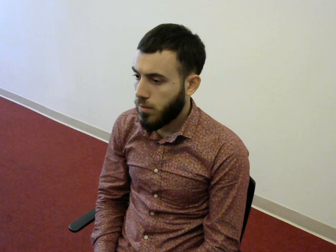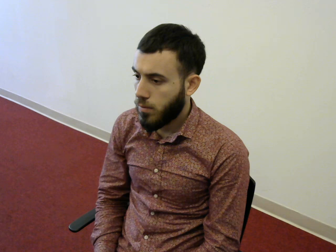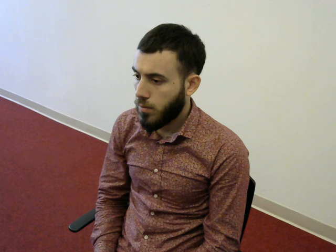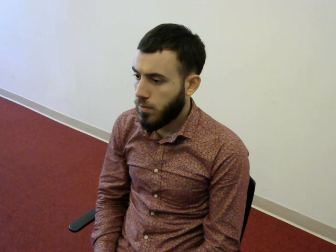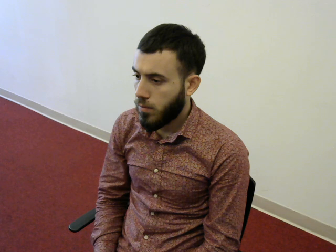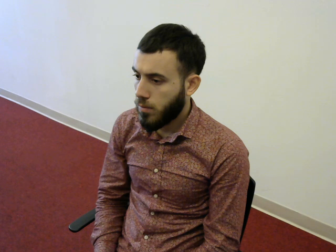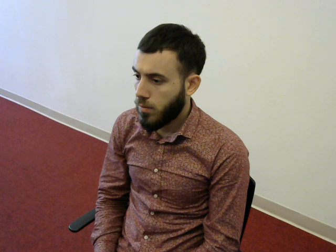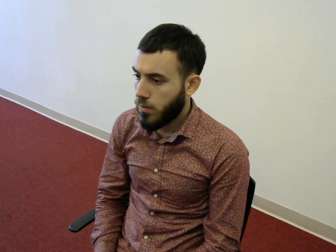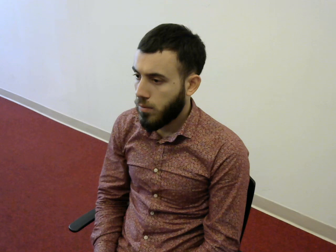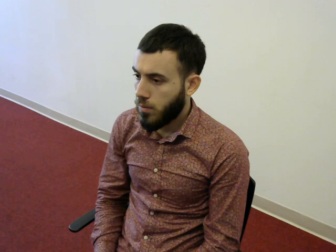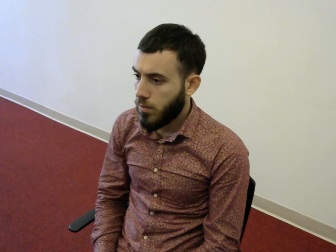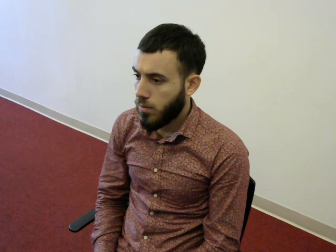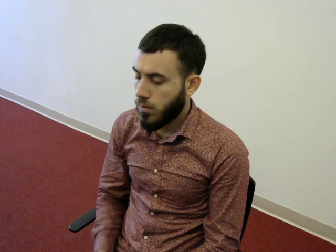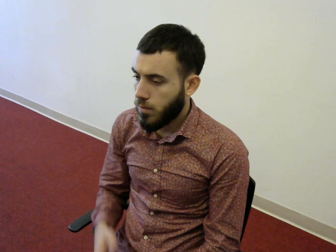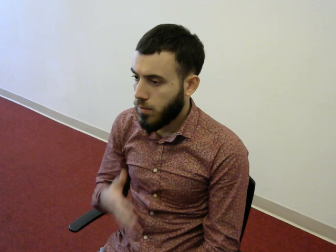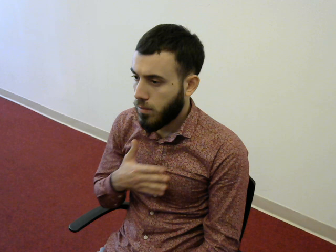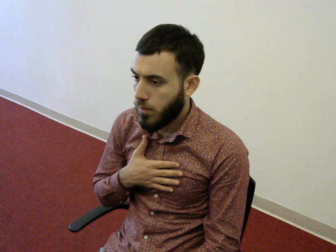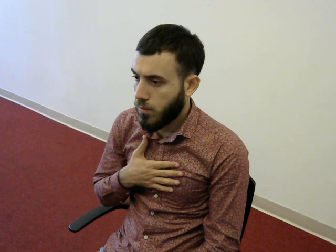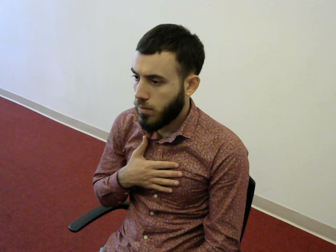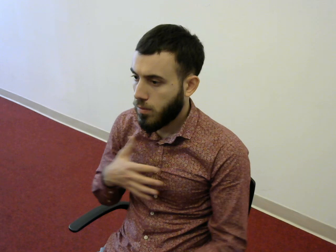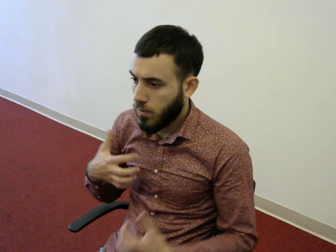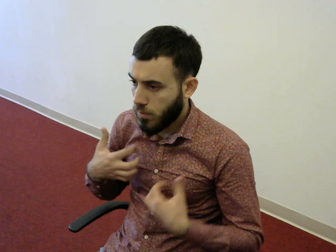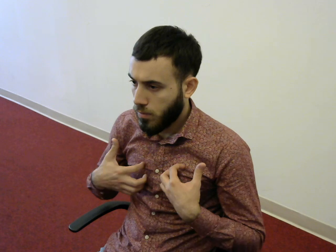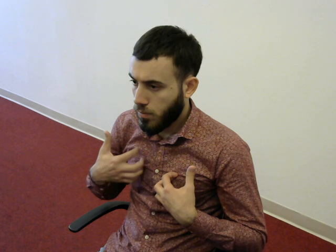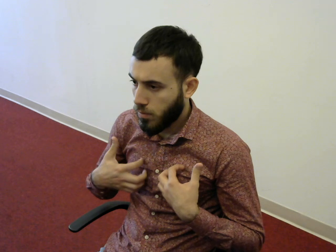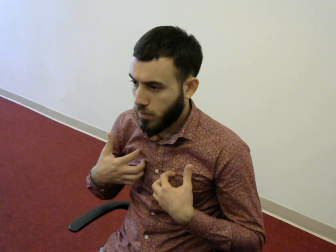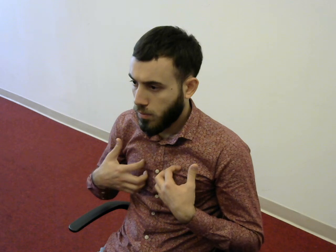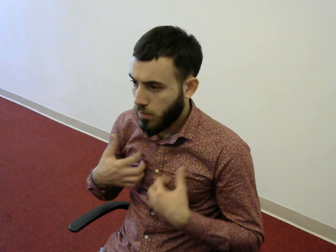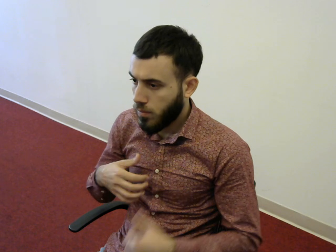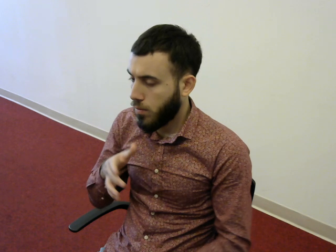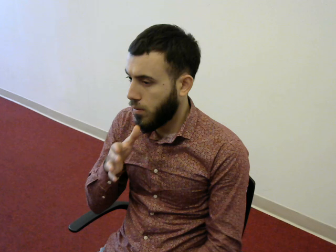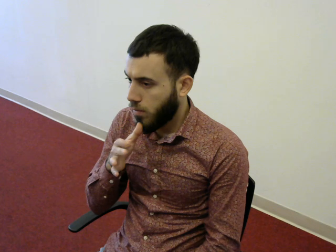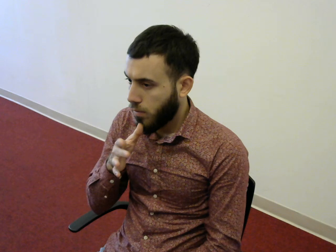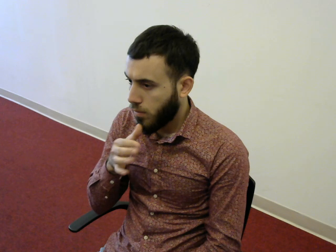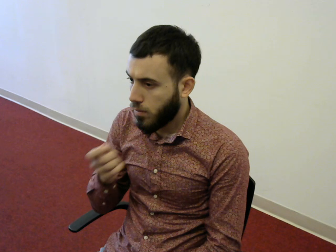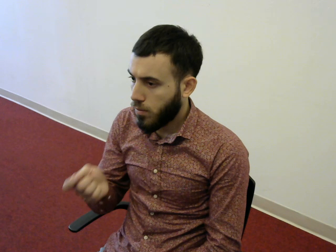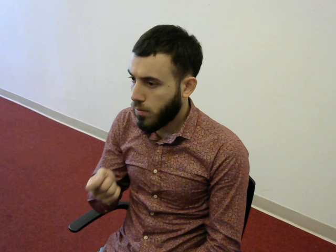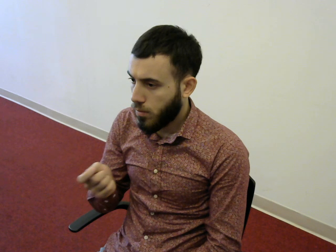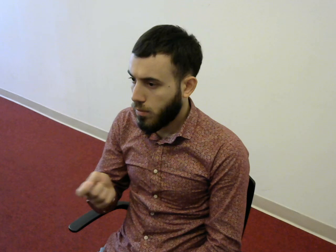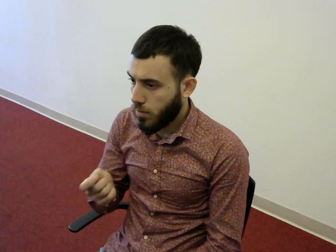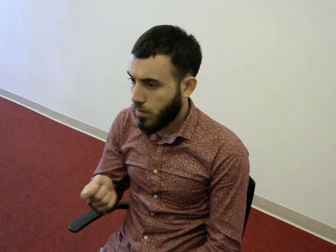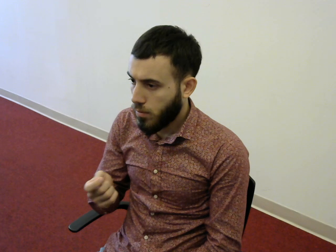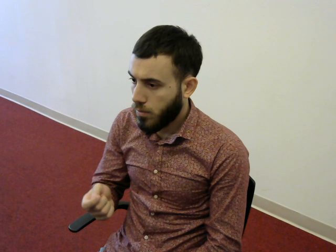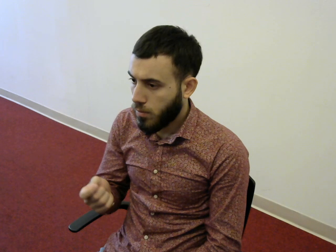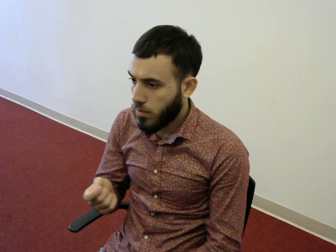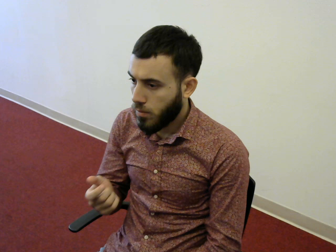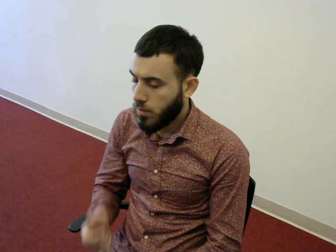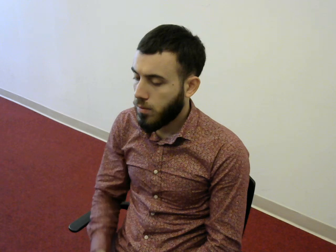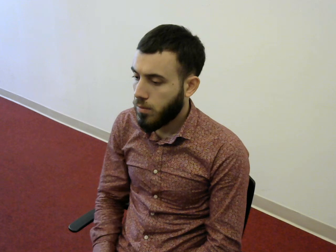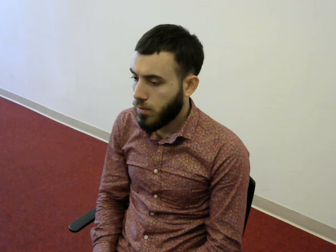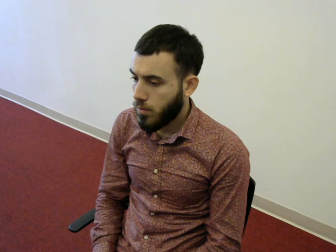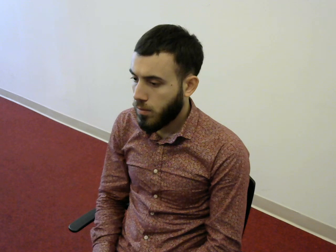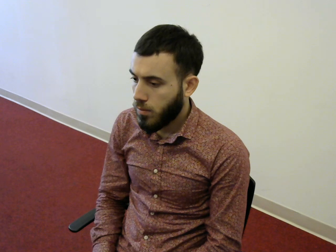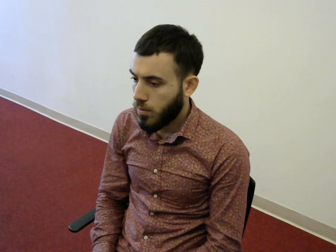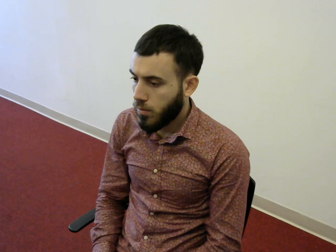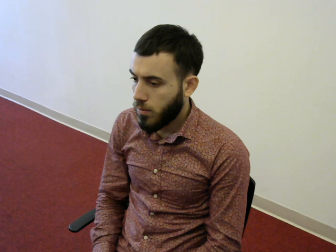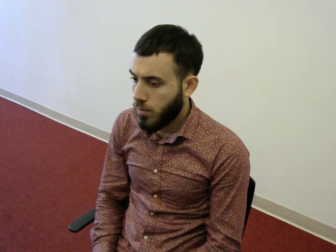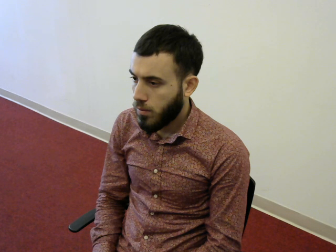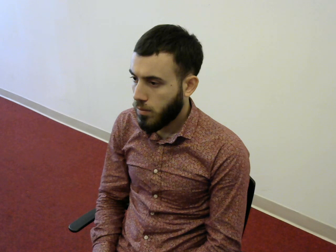Mən tələsirəm, vaxtım azdır